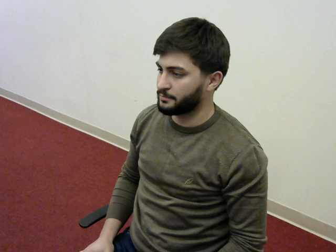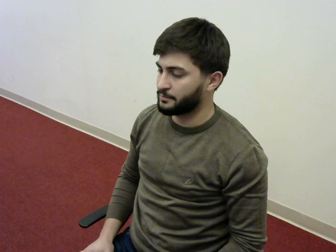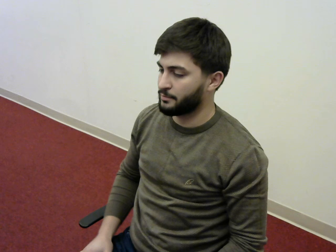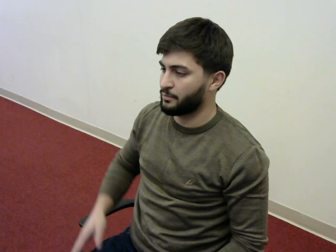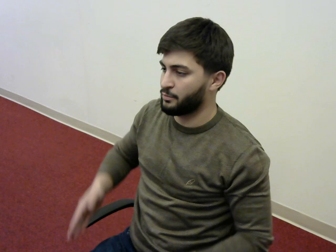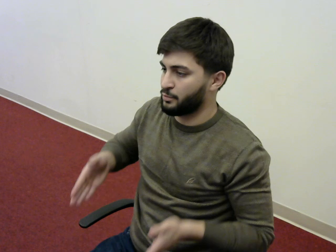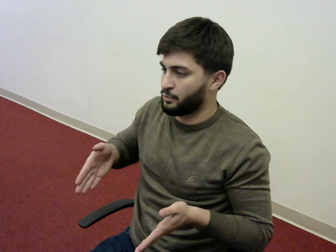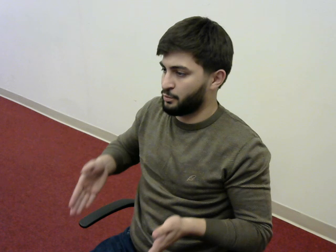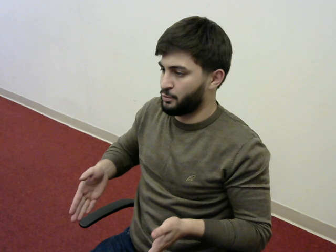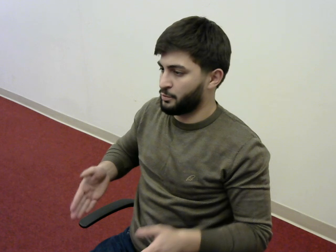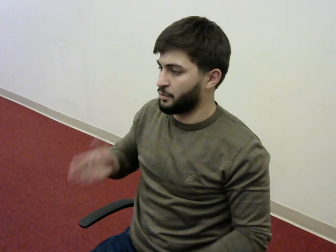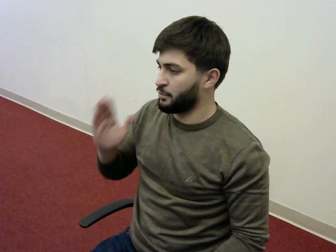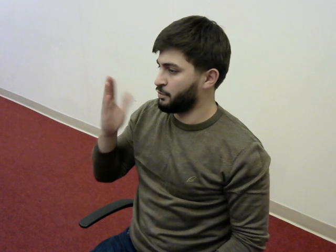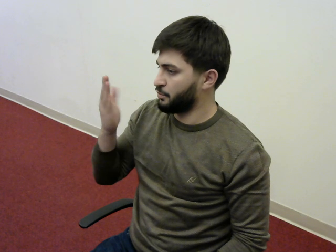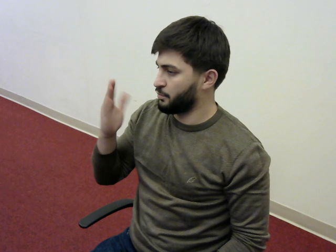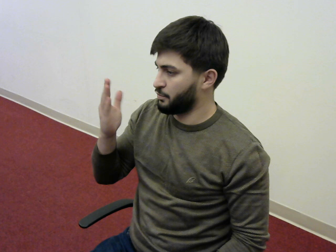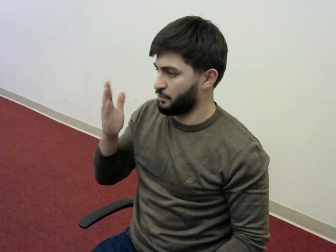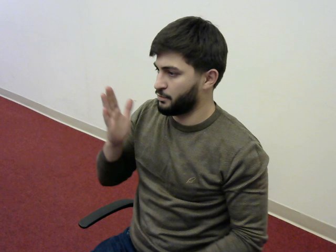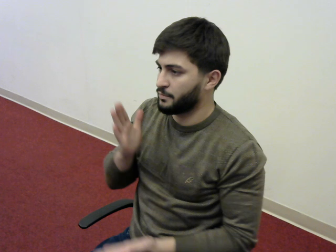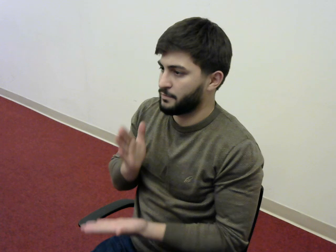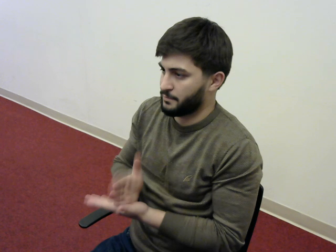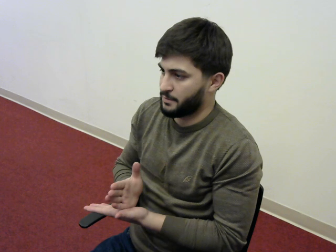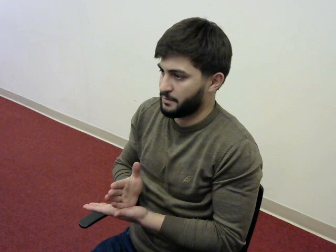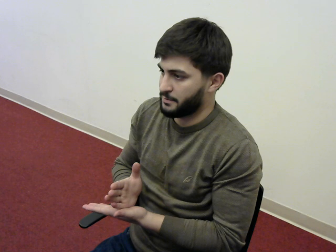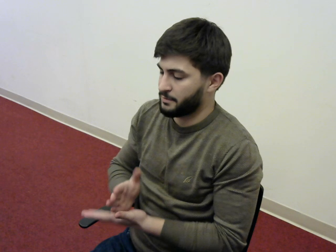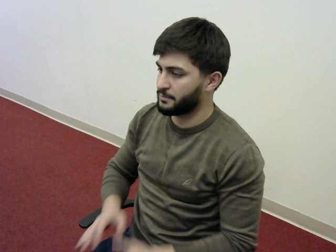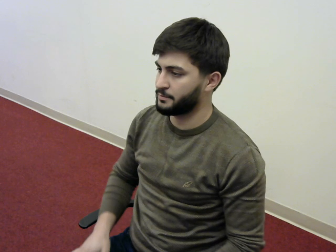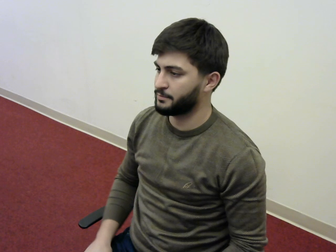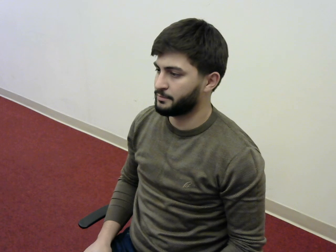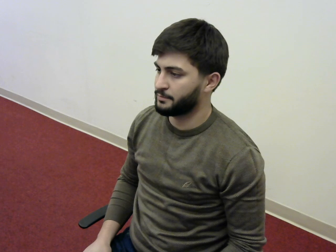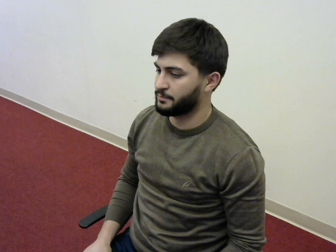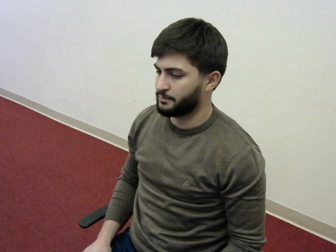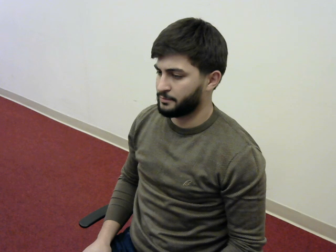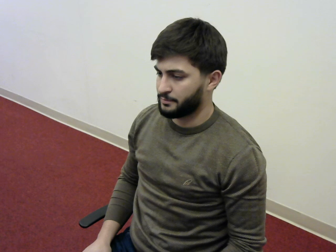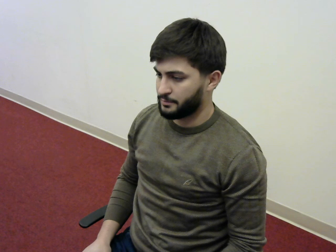Burda güzgü varmı?